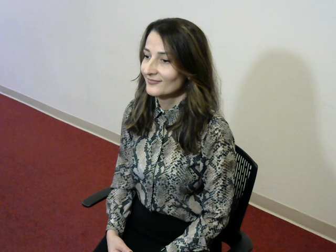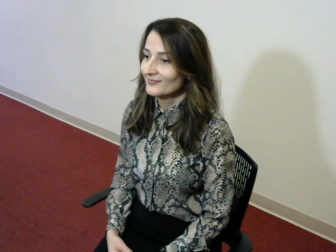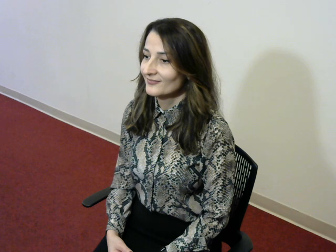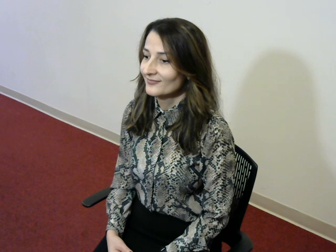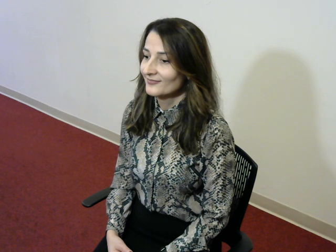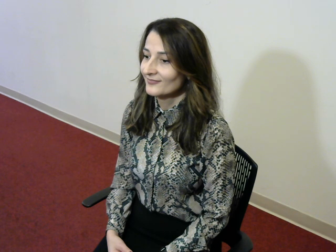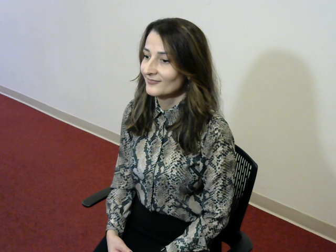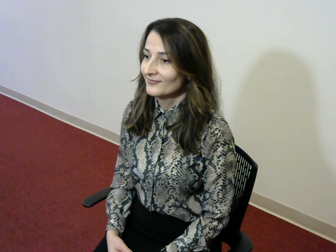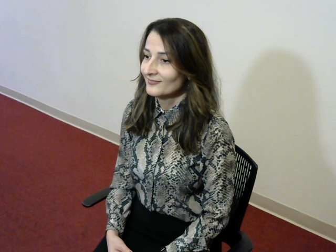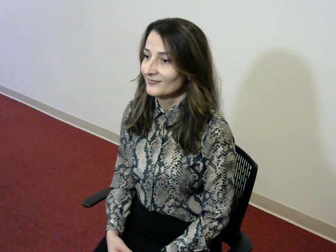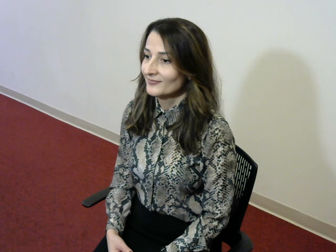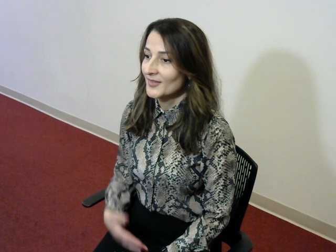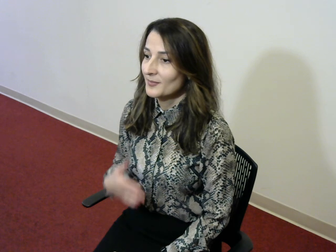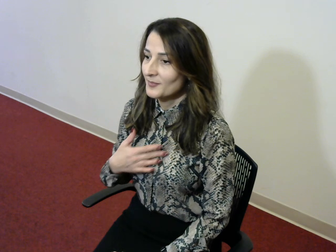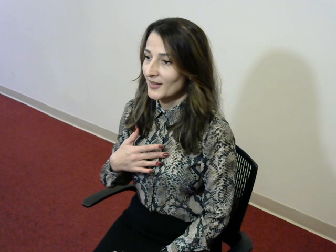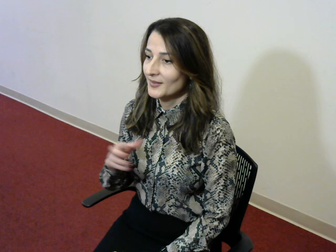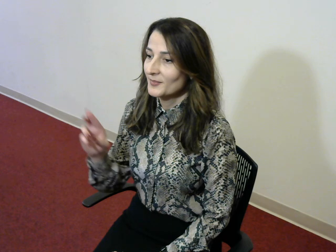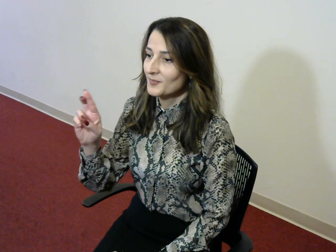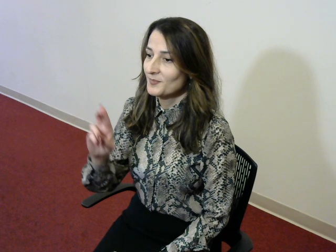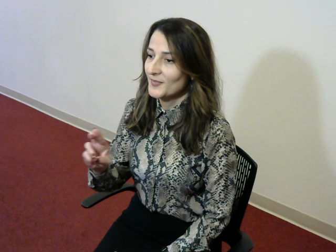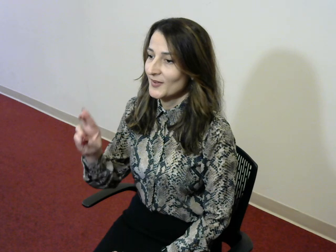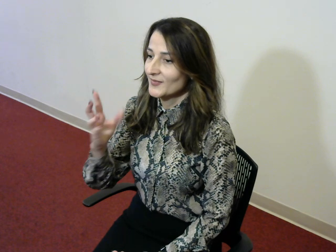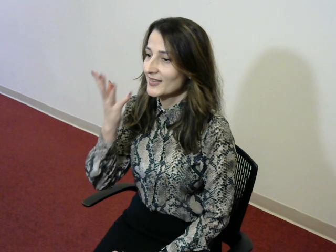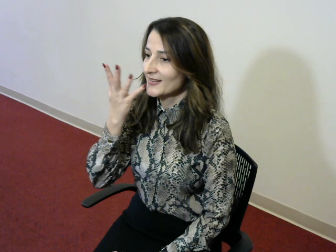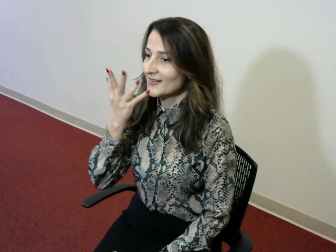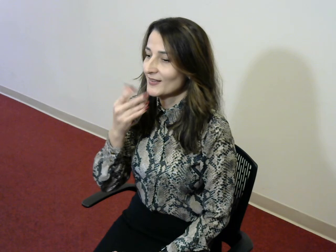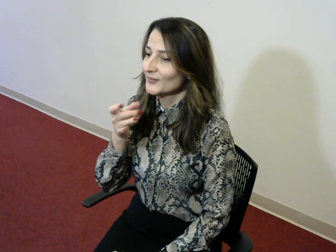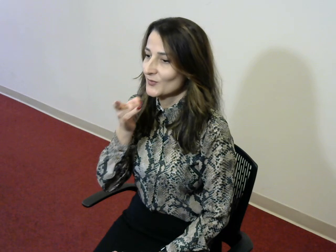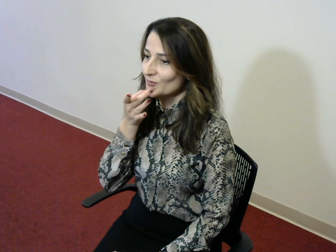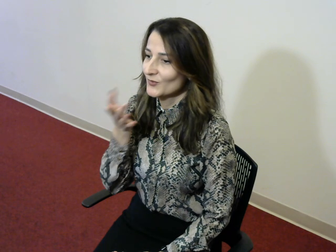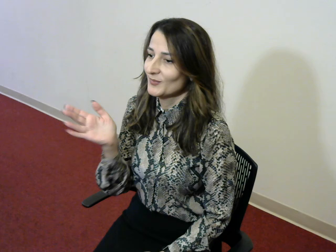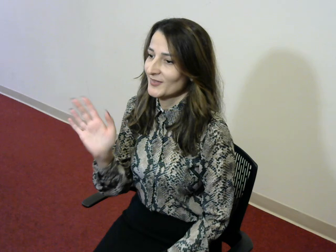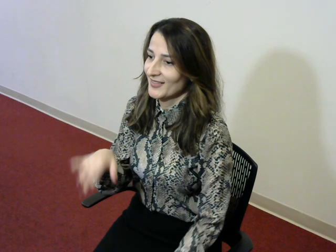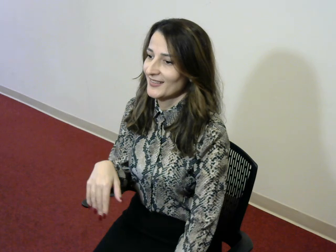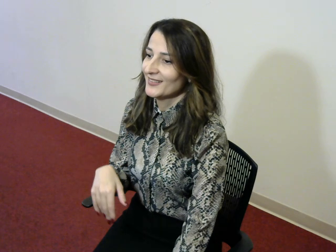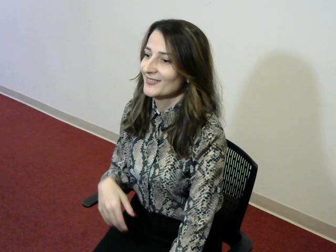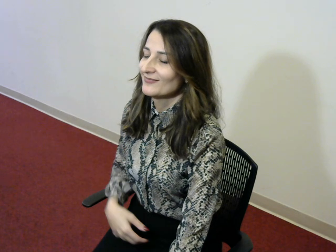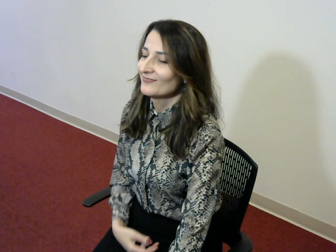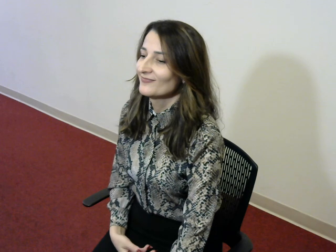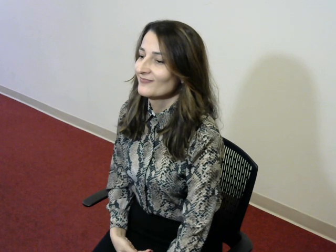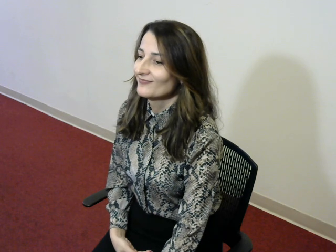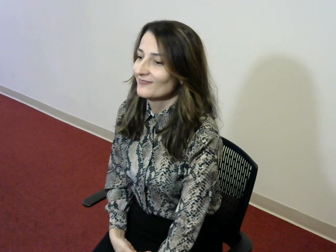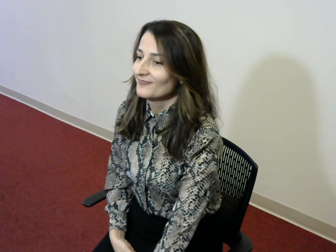Mənim bənövşəyi rəngdən xoşum gəlir